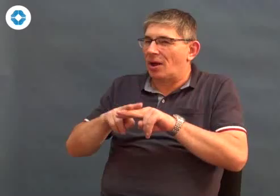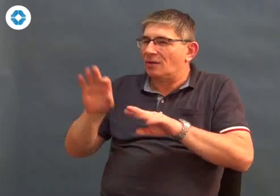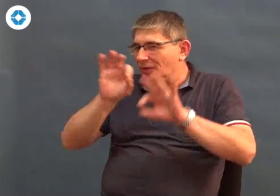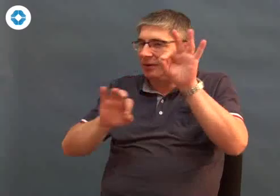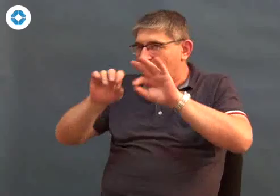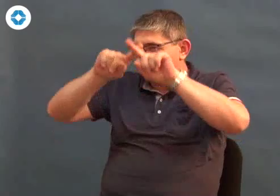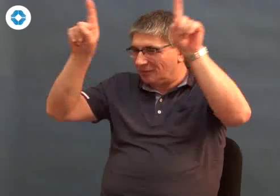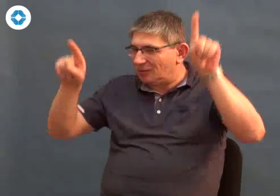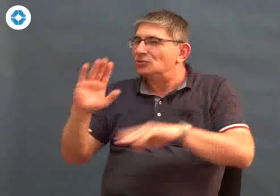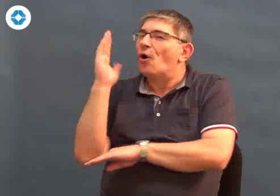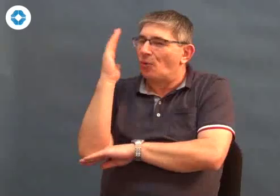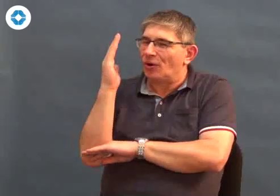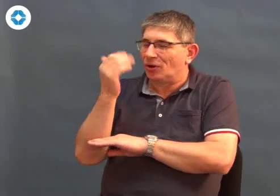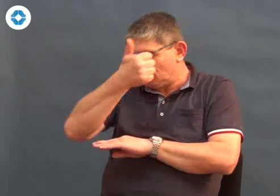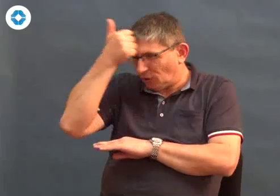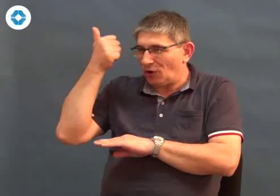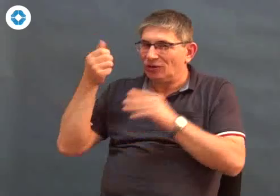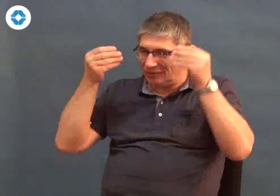Ma wstawić szkło w oknach.